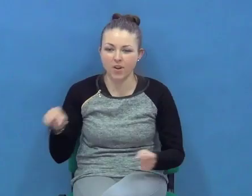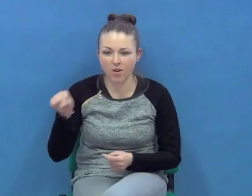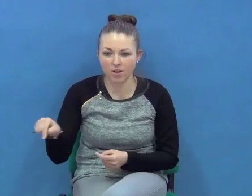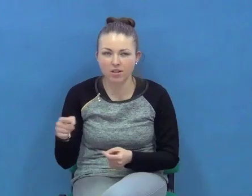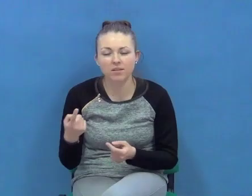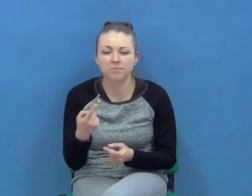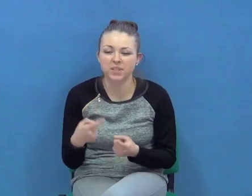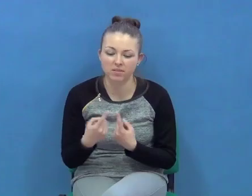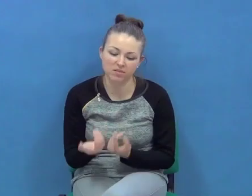Gdzie to pasuje?